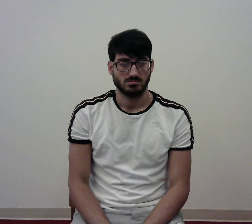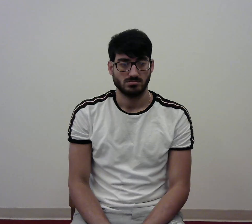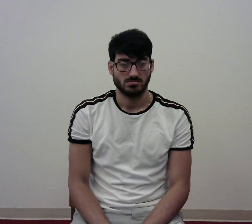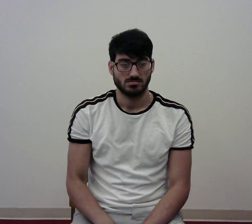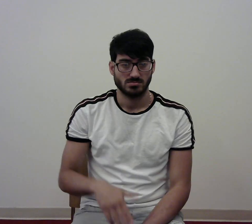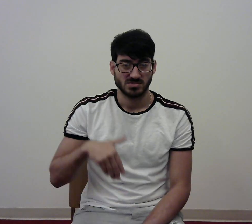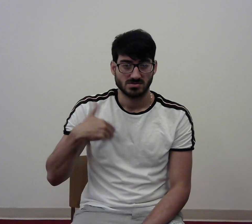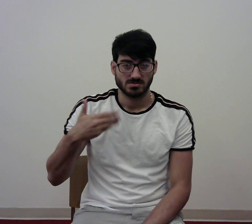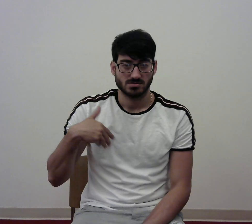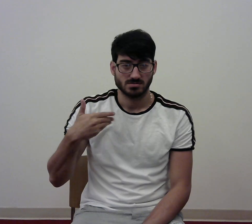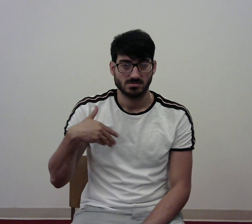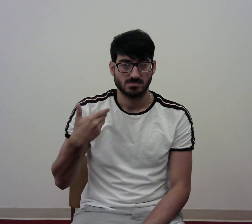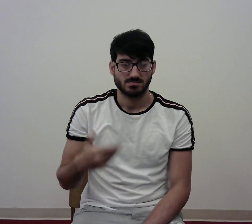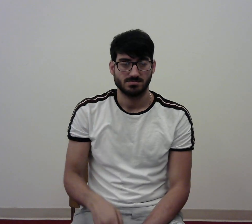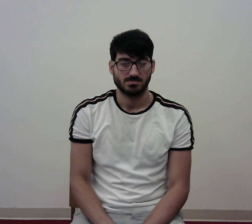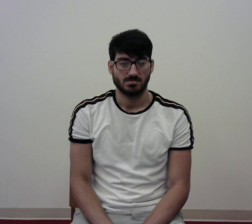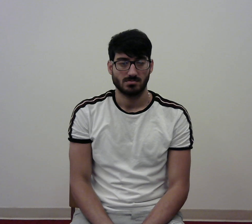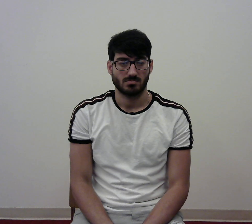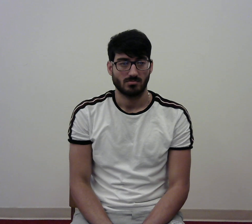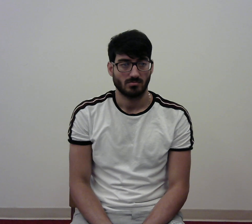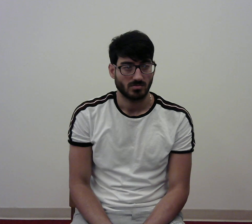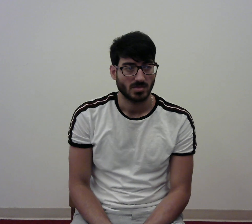Salam